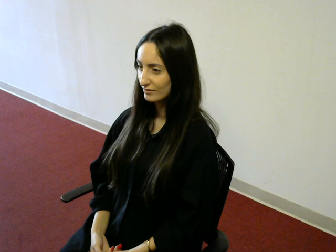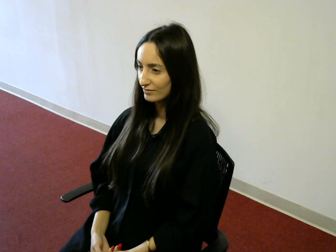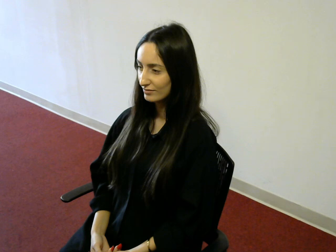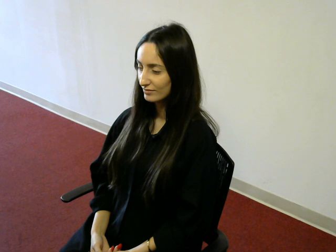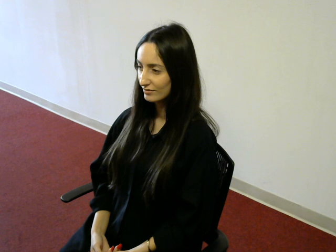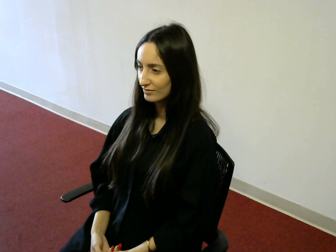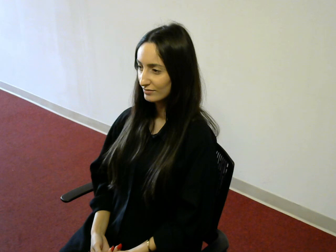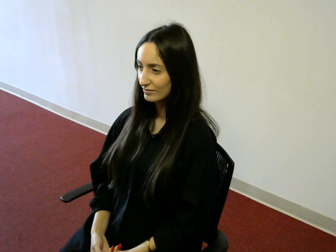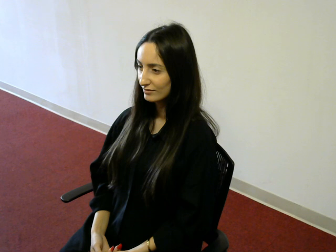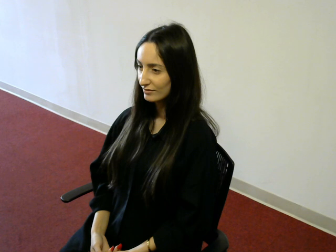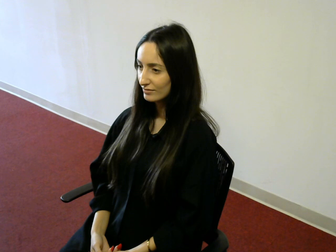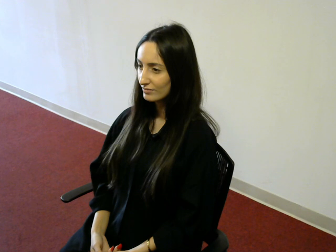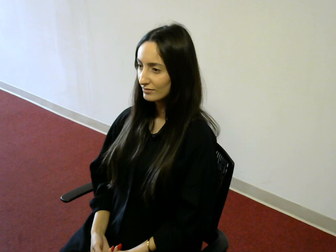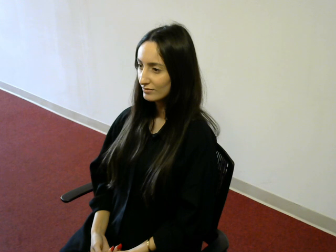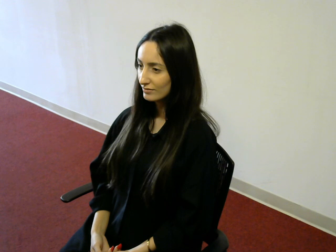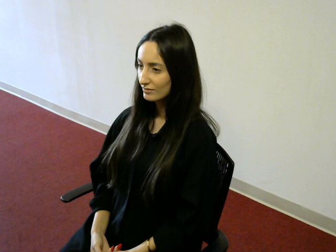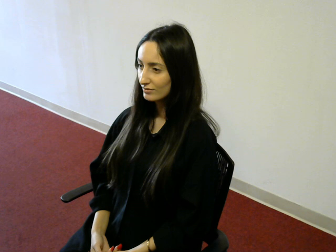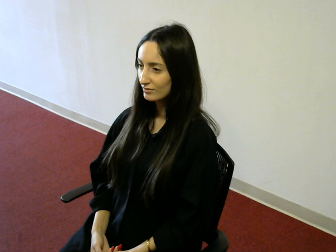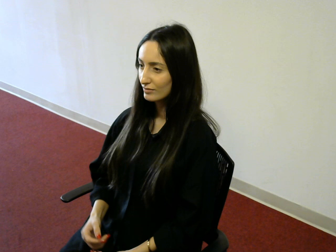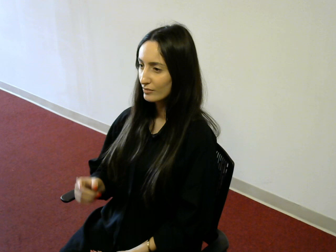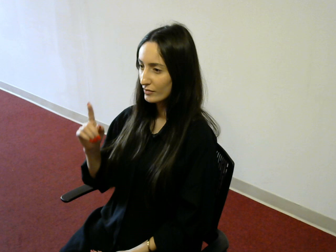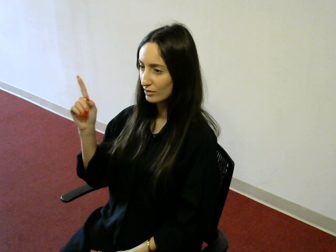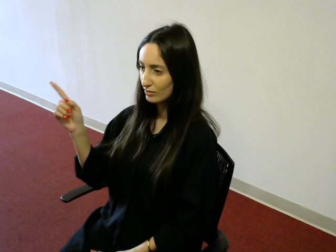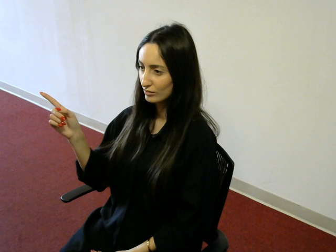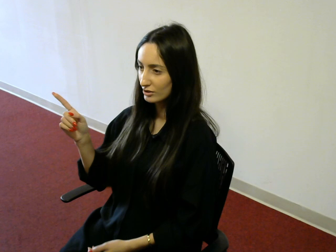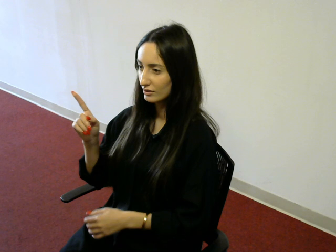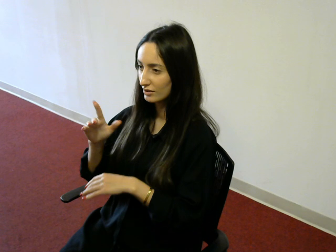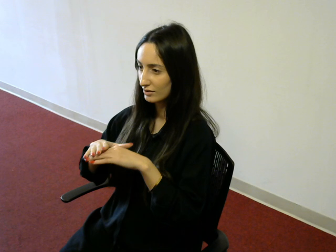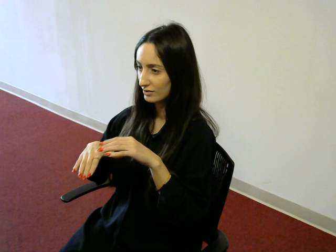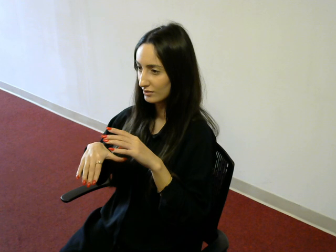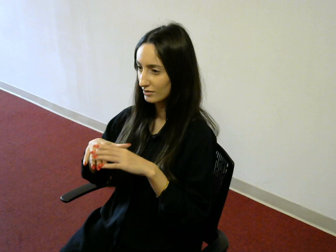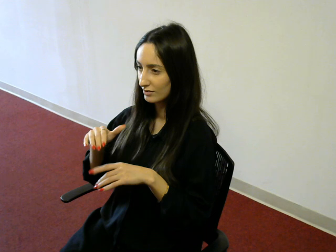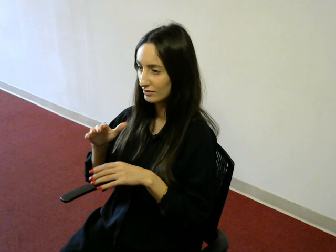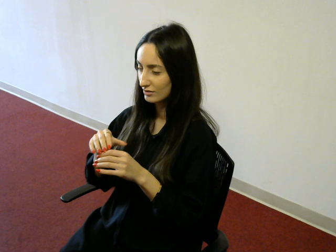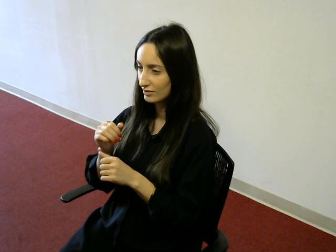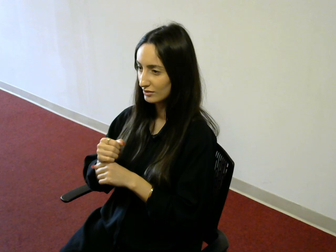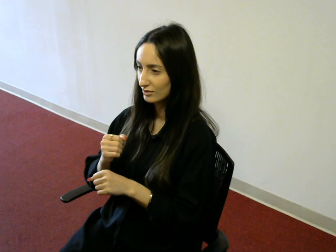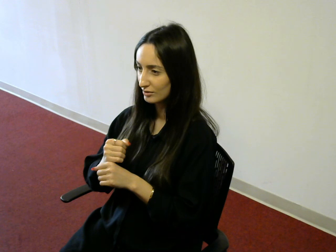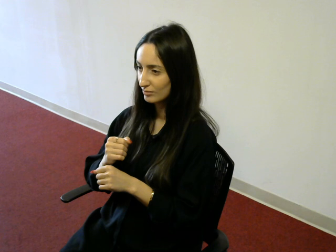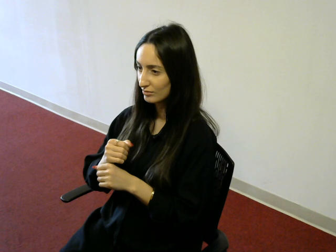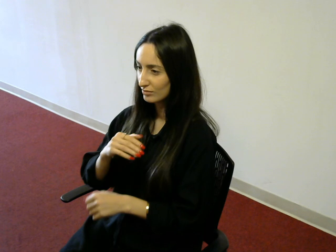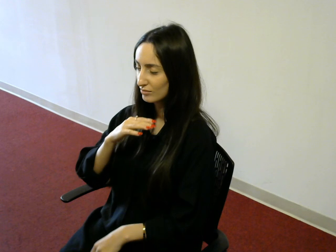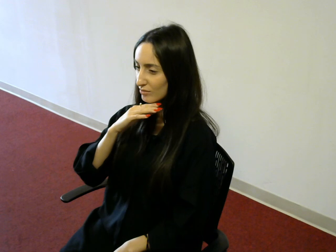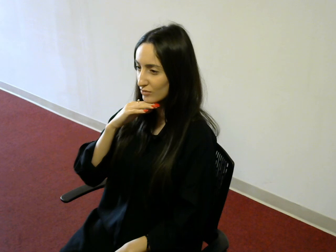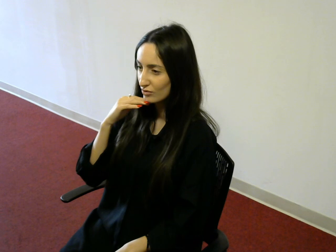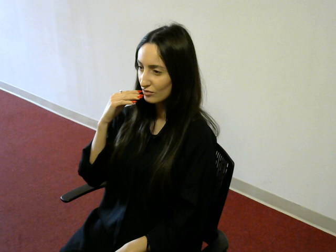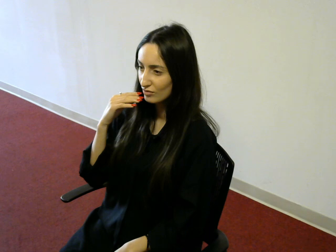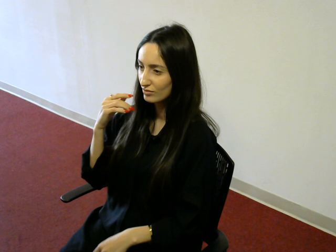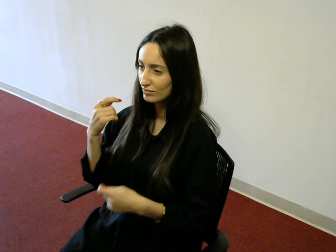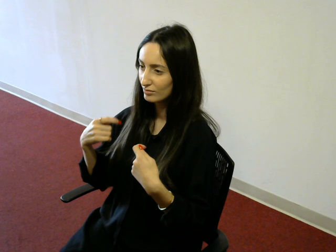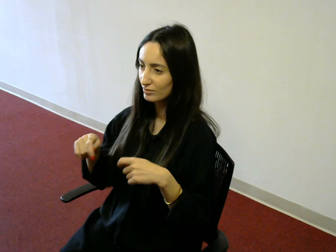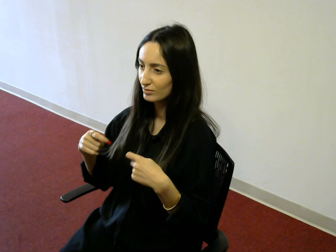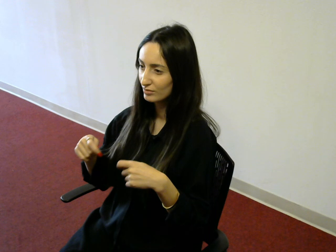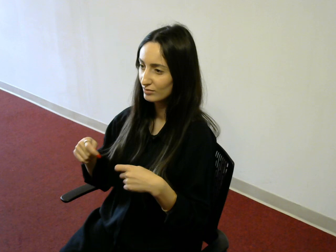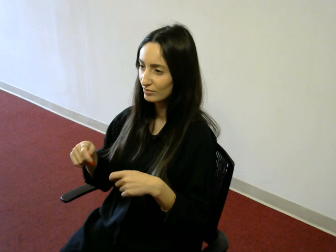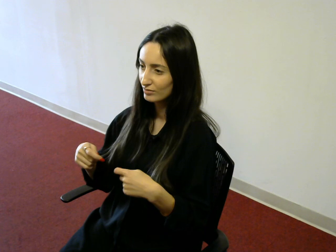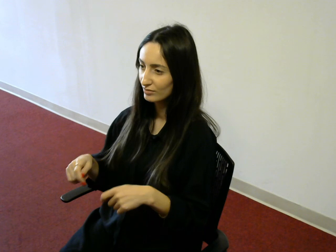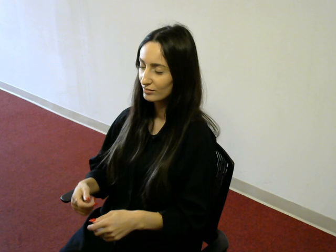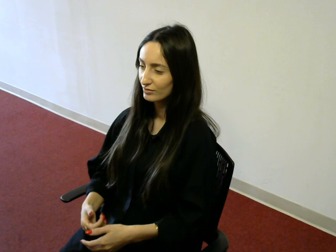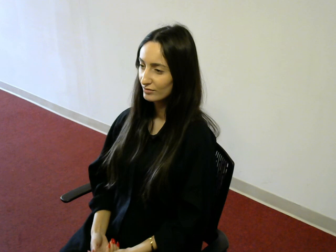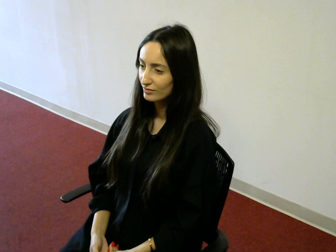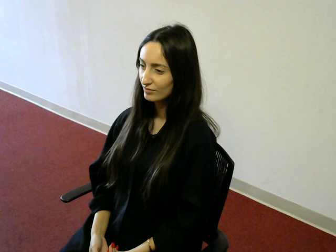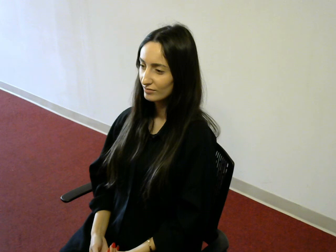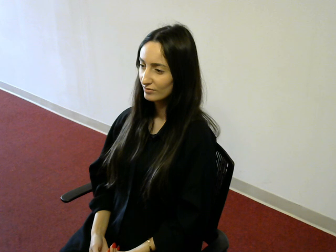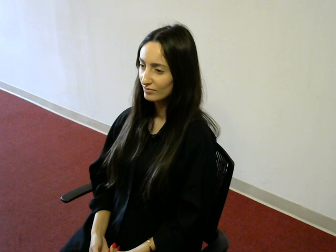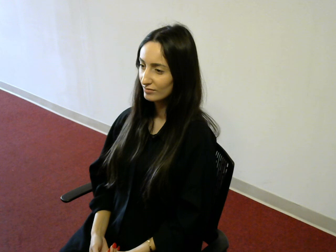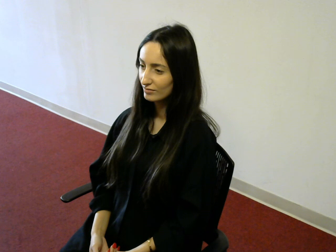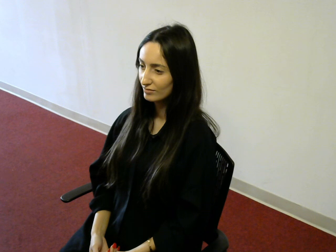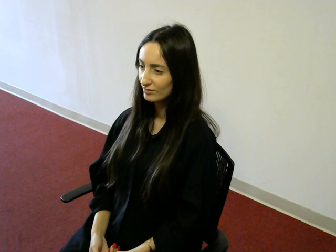Onun əl işləri çox satılır